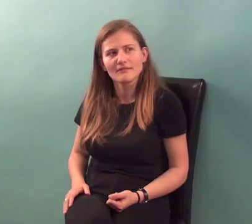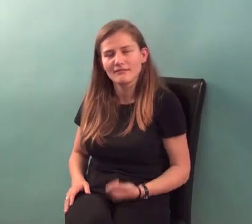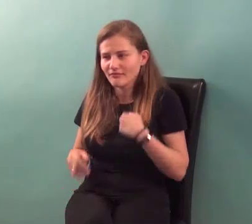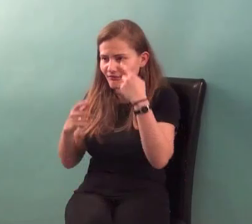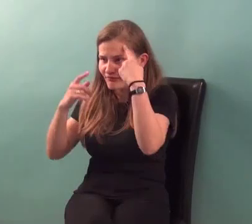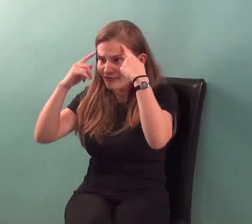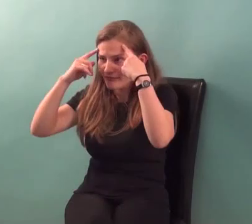Myślę.